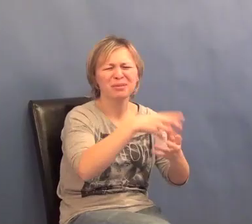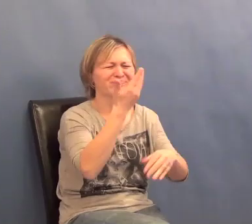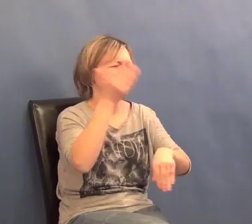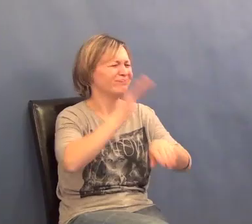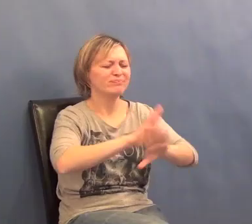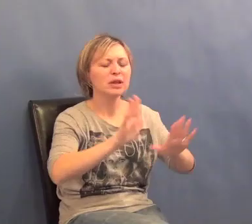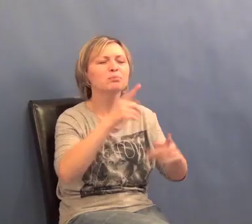Nie pasuje.